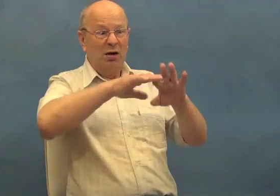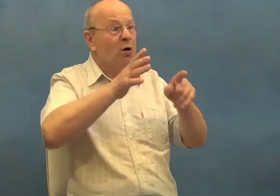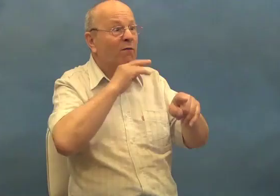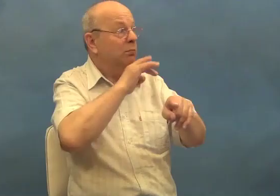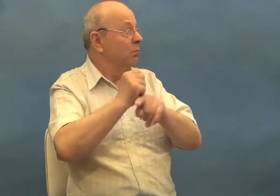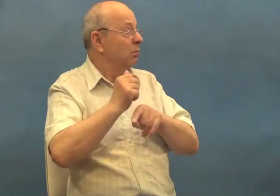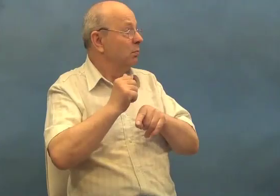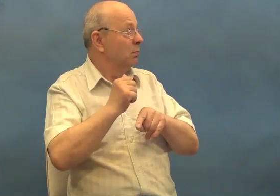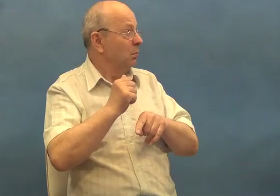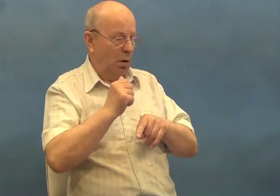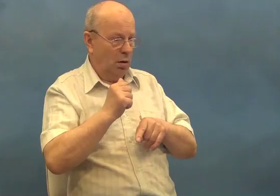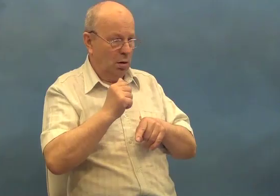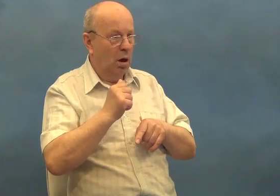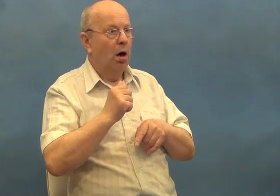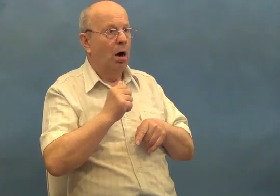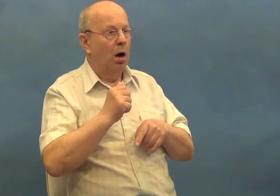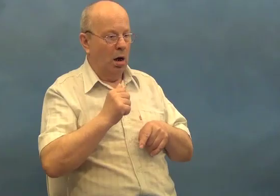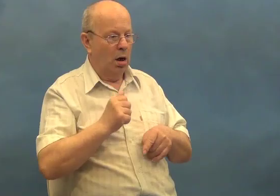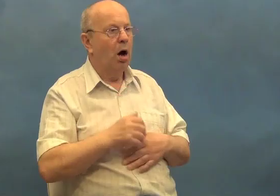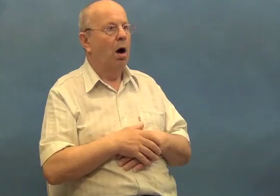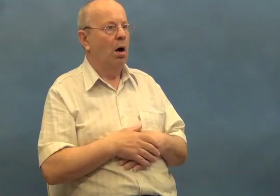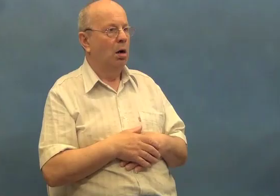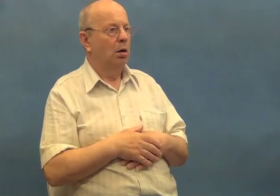W wodzie jest...